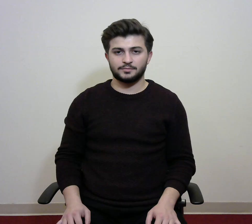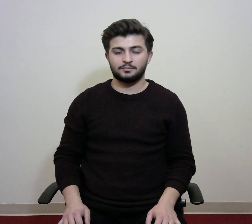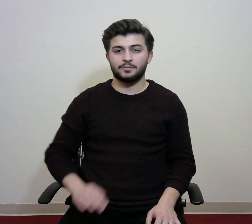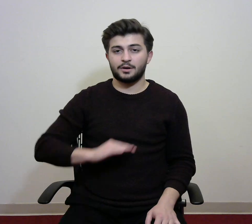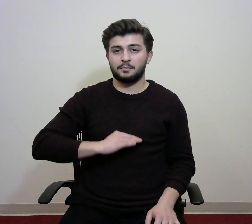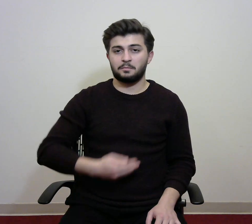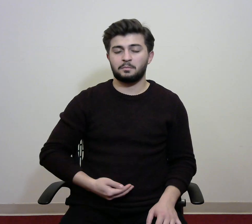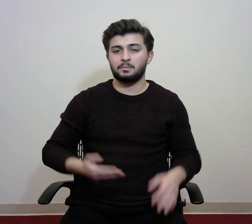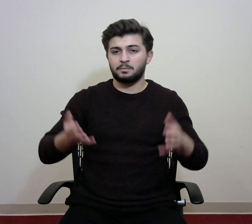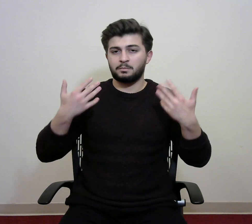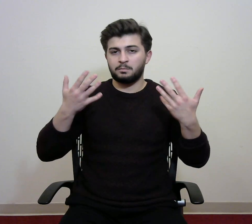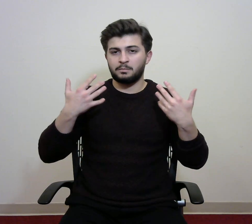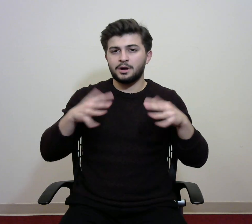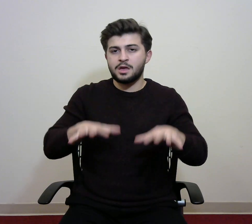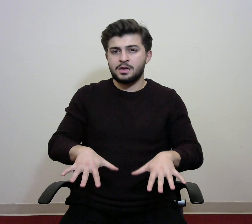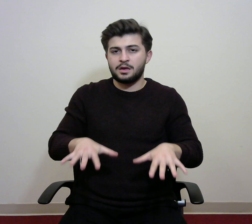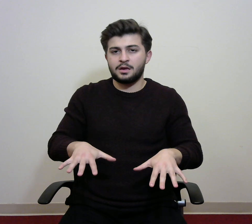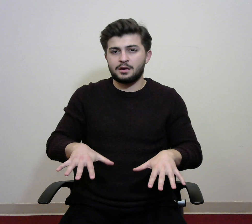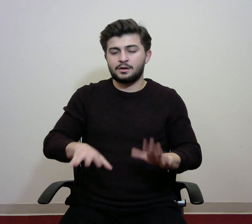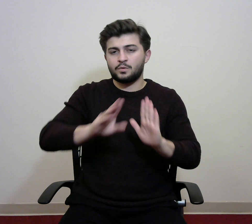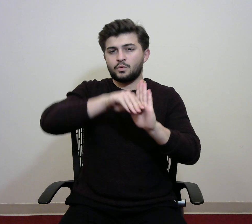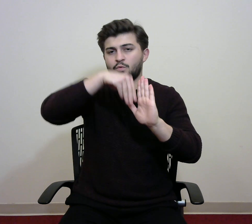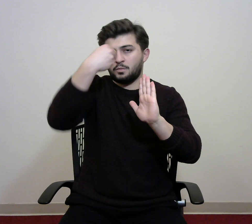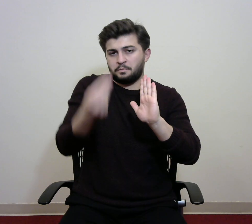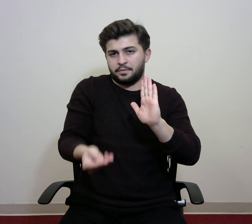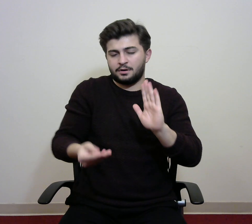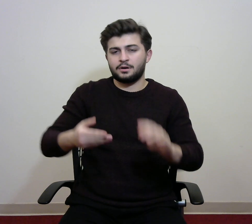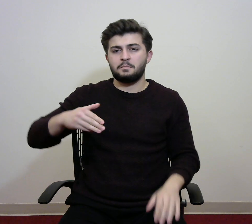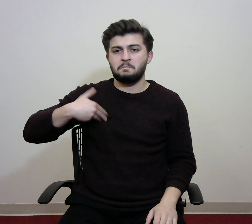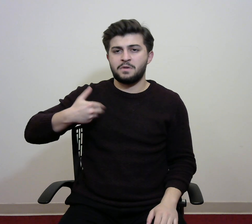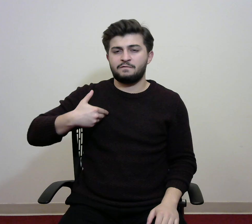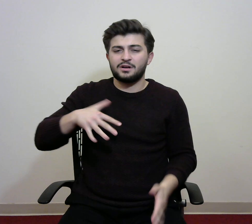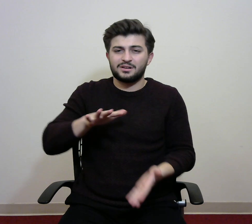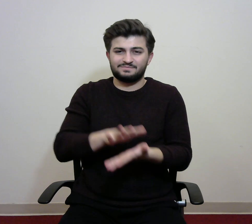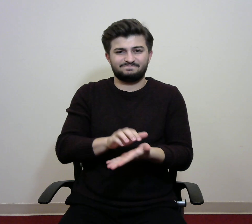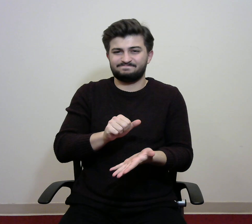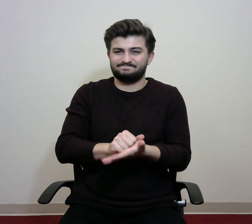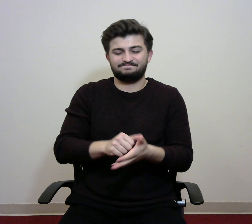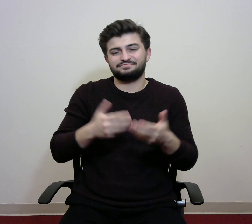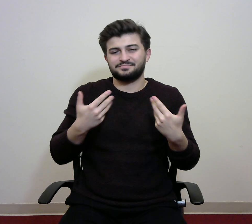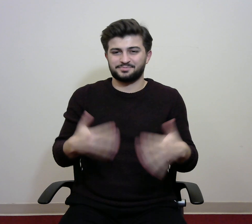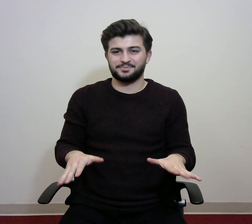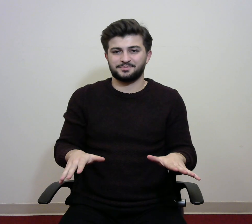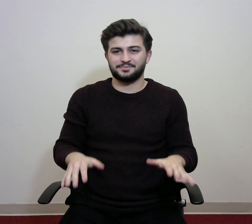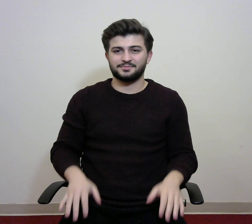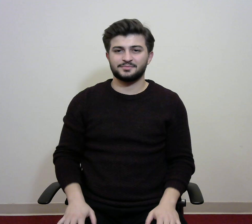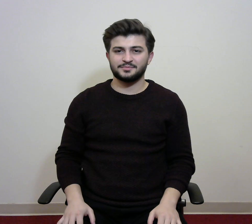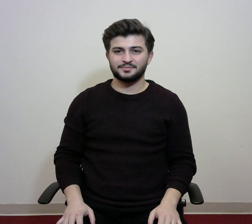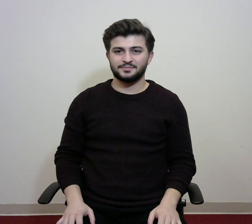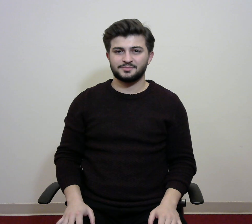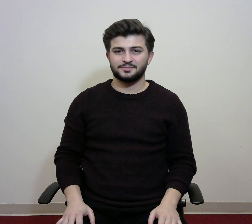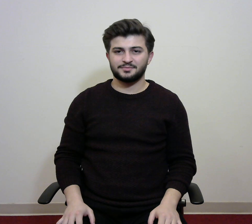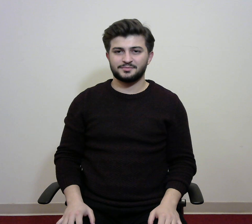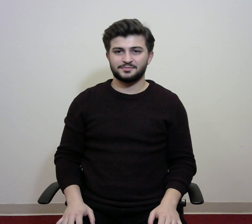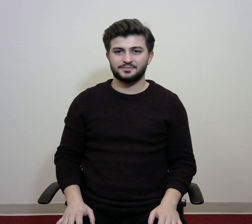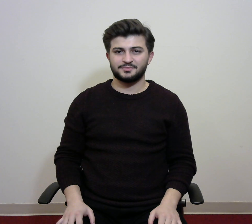Bağda yerə düşən meyvələr xarab olmuşdu